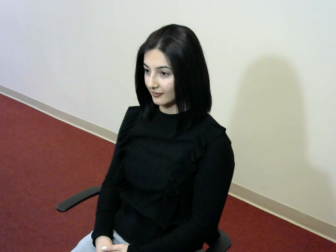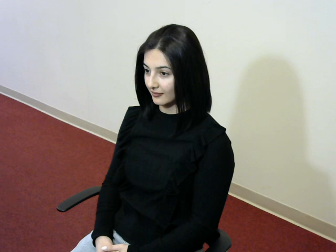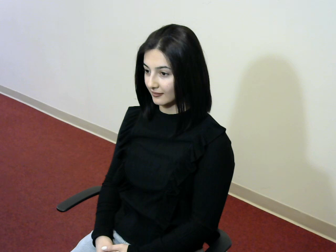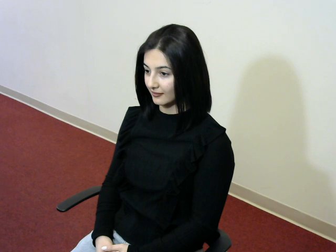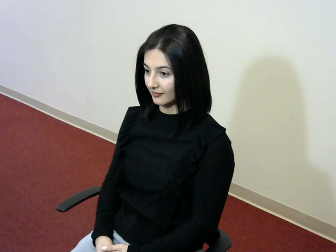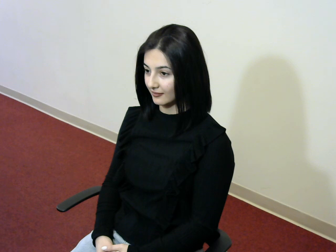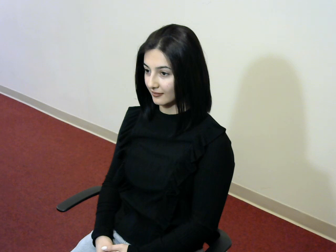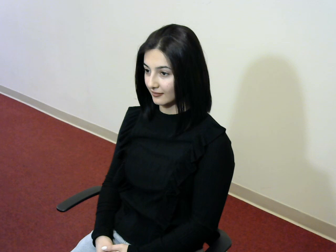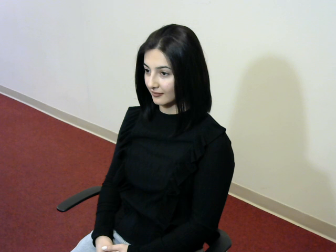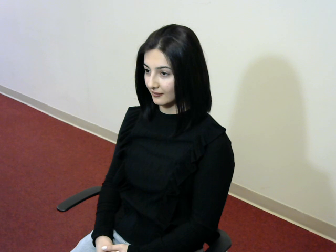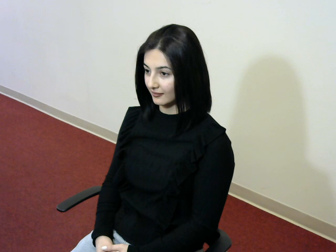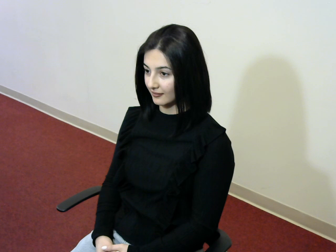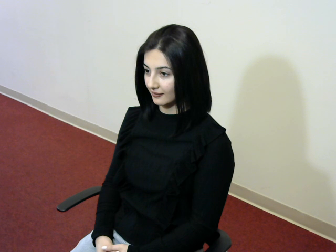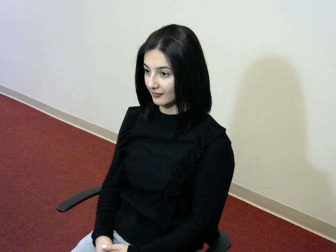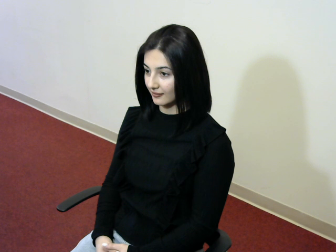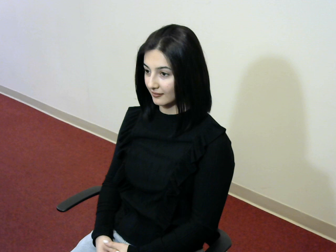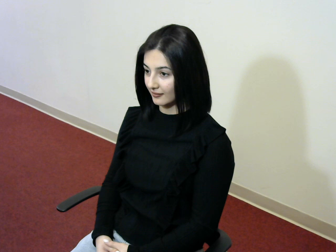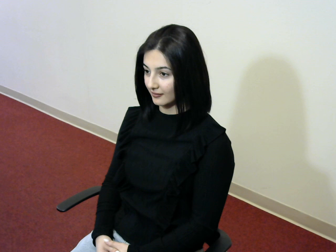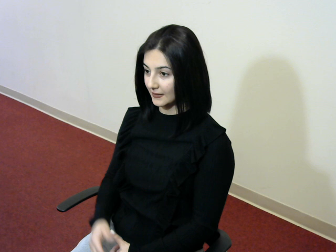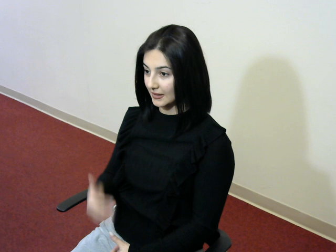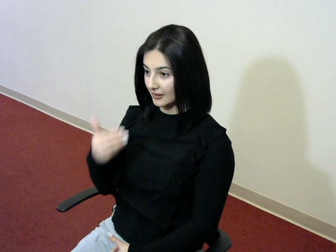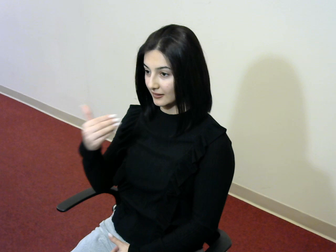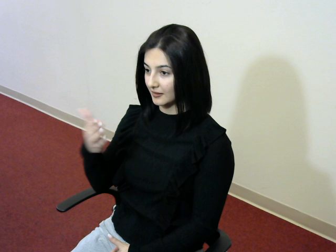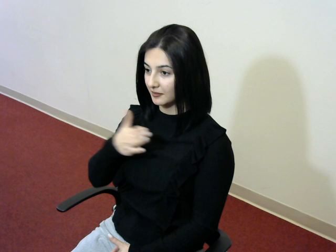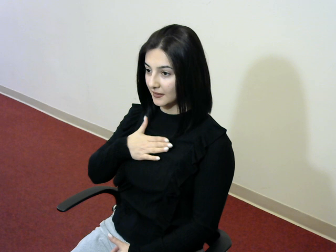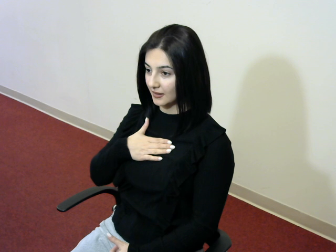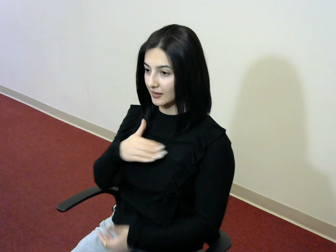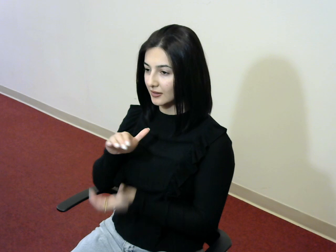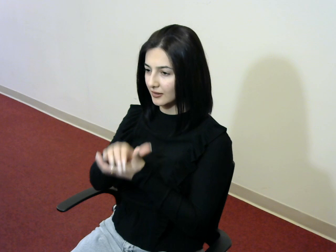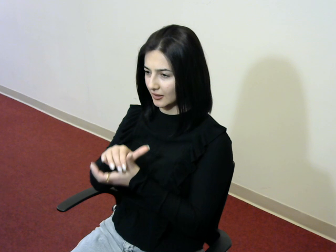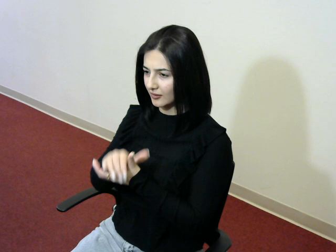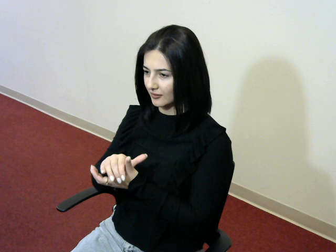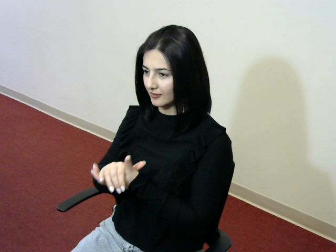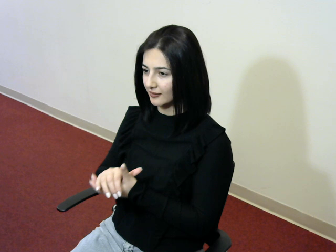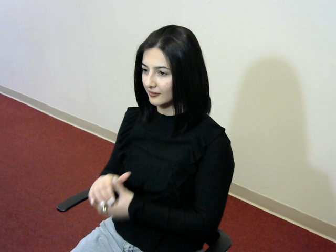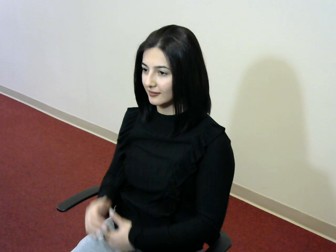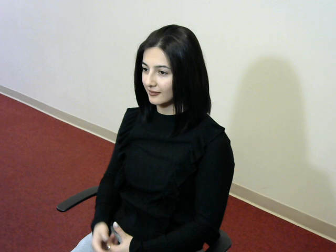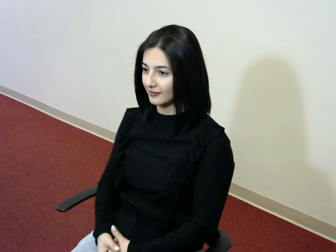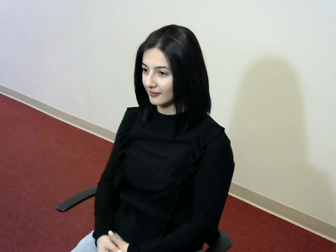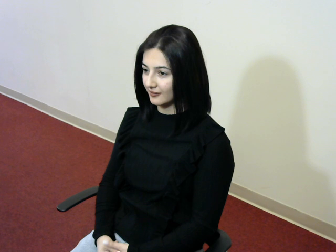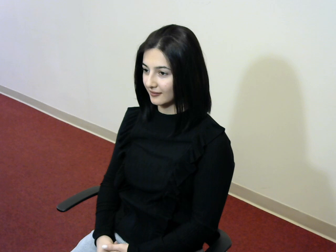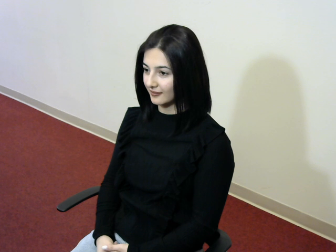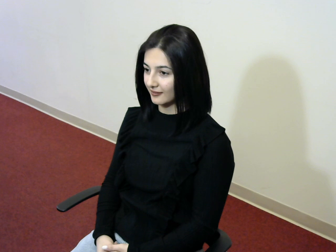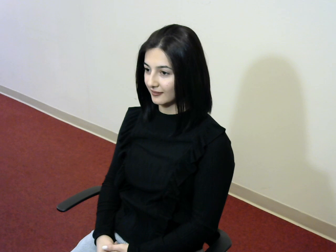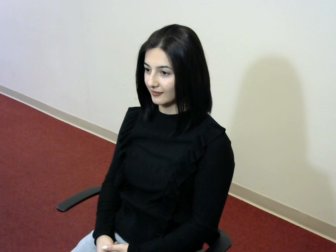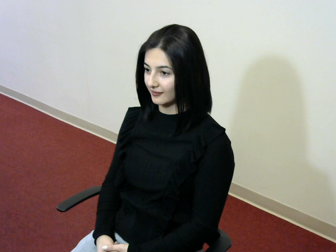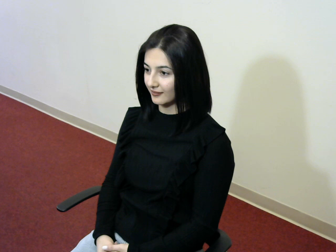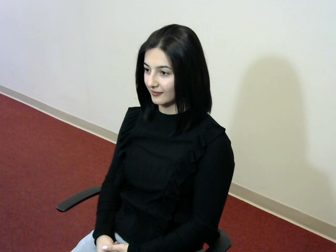Siz mənə tanış gəlirsiniz